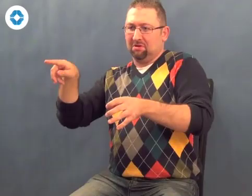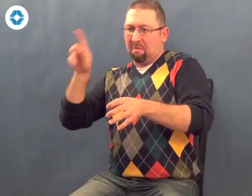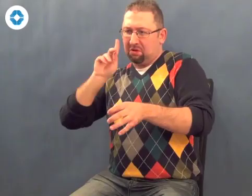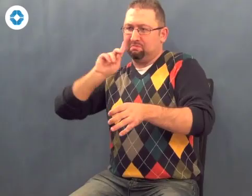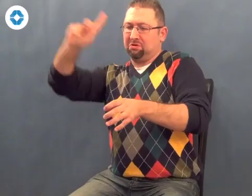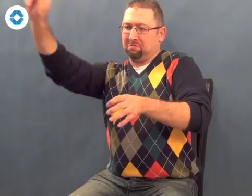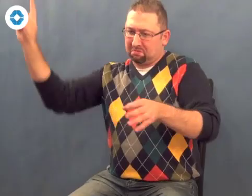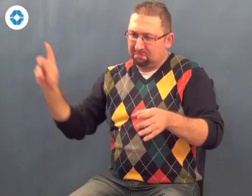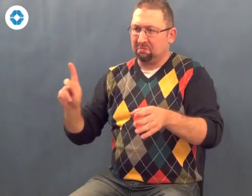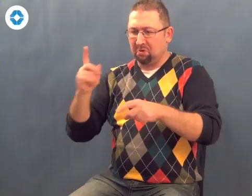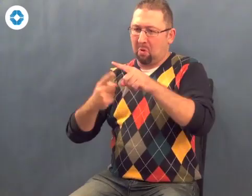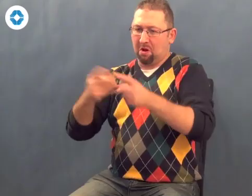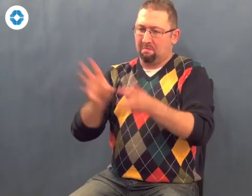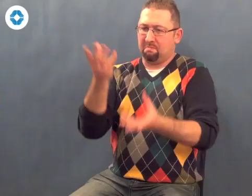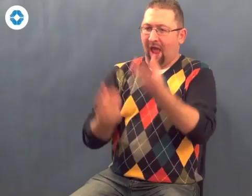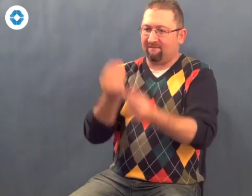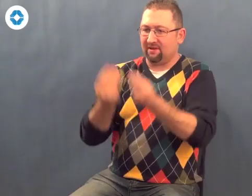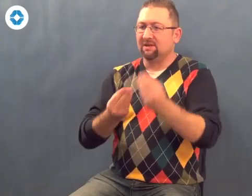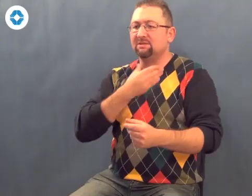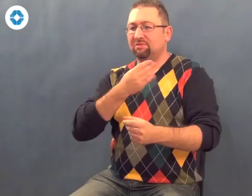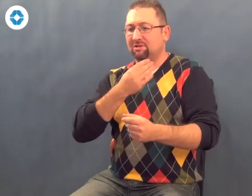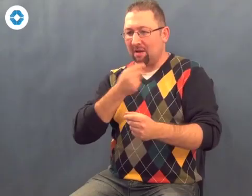Przychodzi chłopak, trochę bawi się z psem.